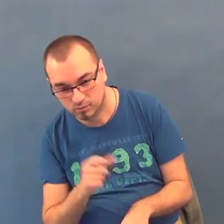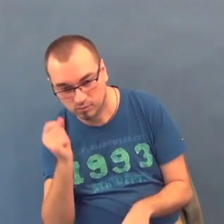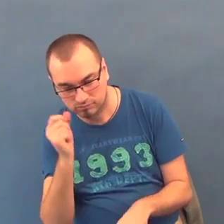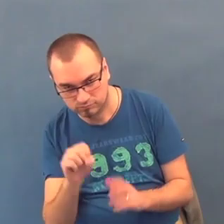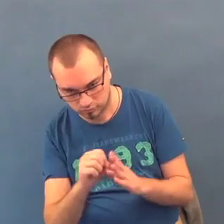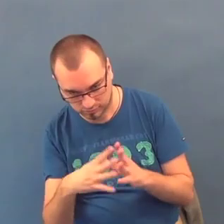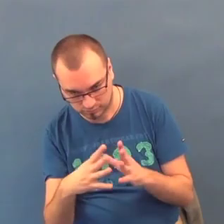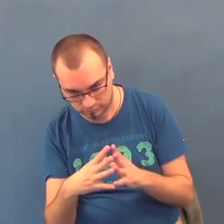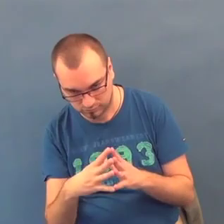Do dziesiątej?